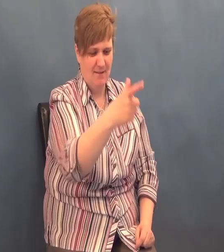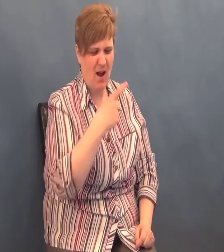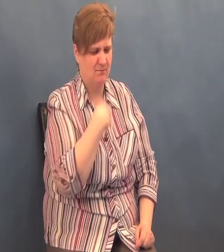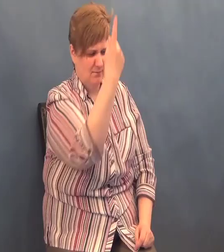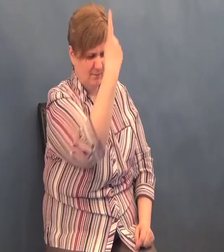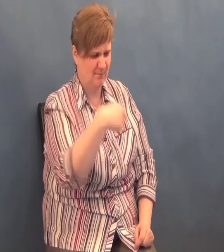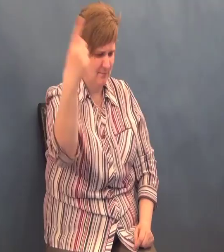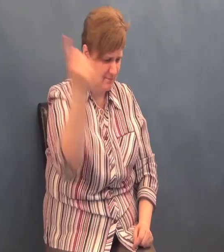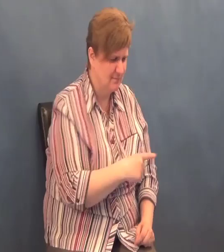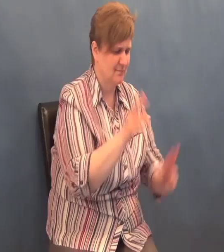Więc odpuszczamy to.